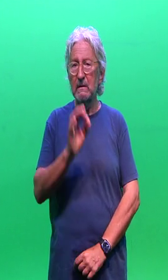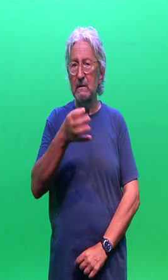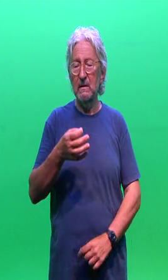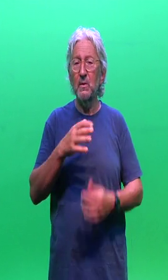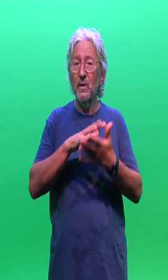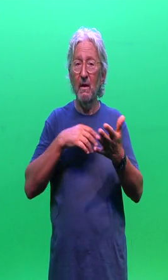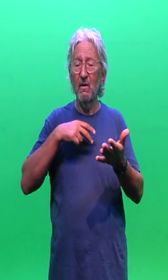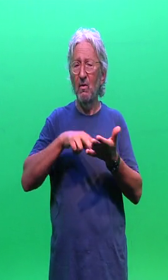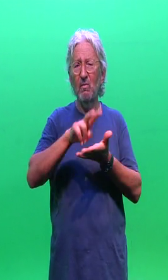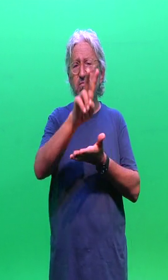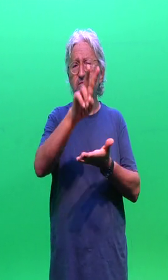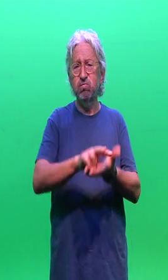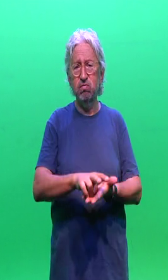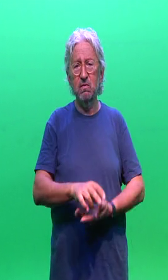Sí, vaig relliscar i vaig caure, a Barcelona.